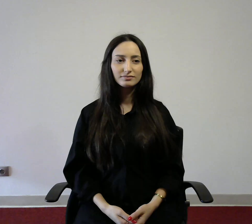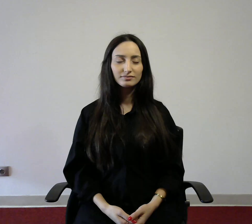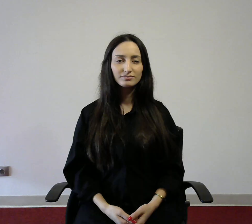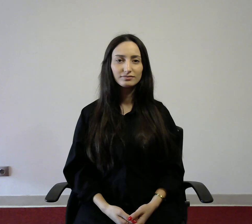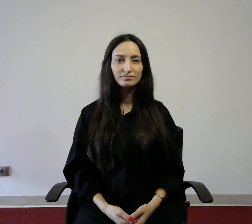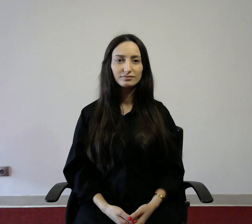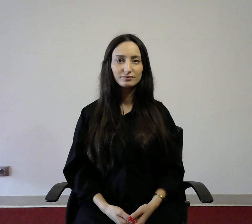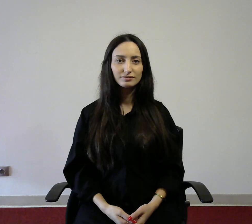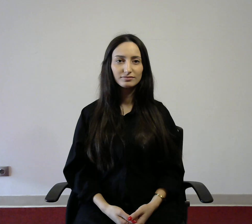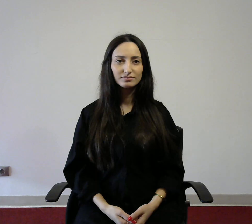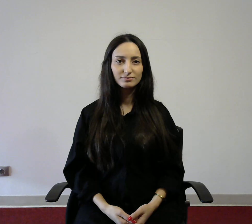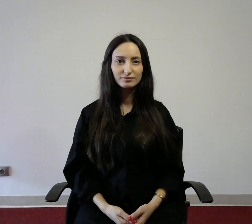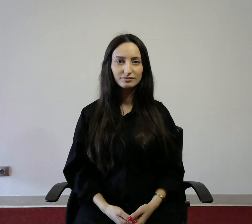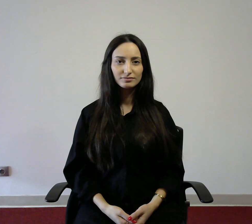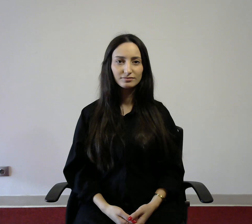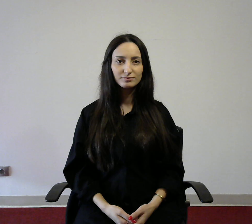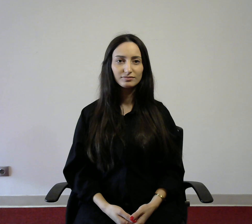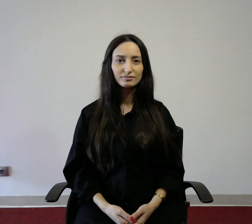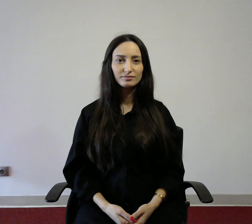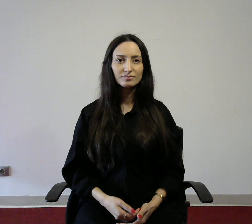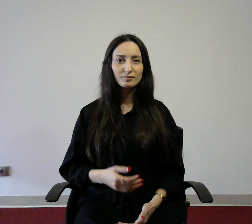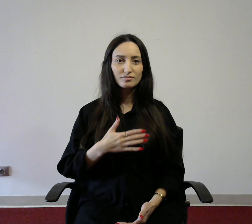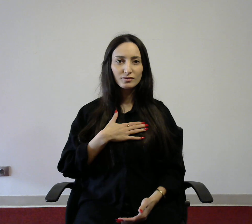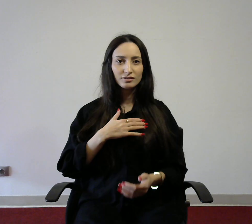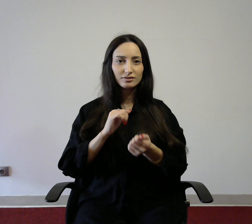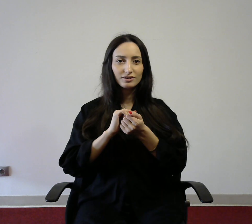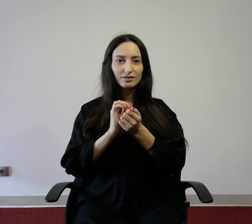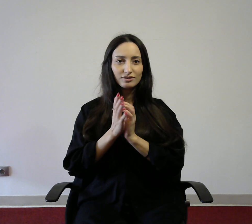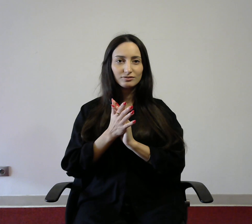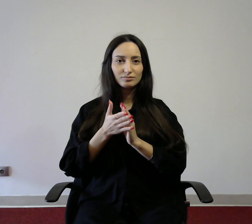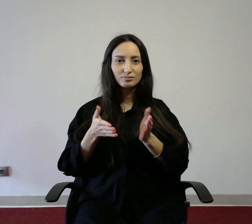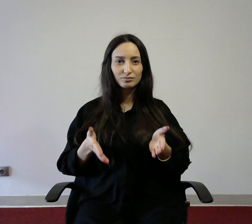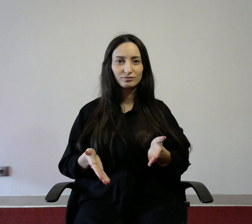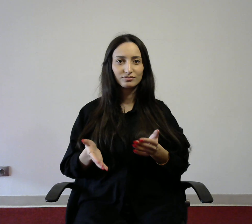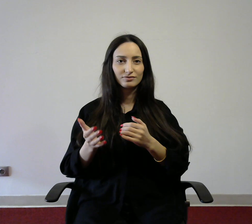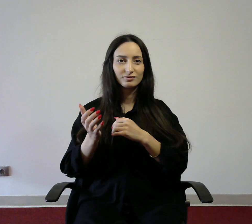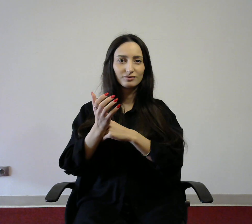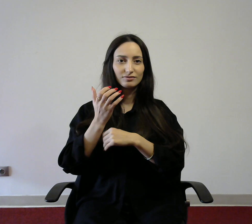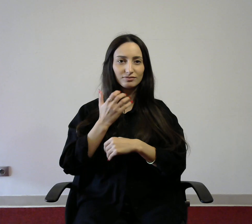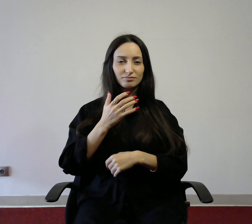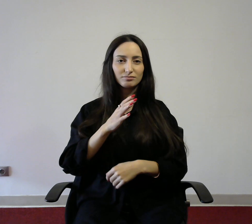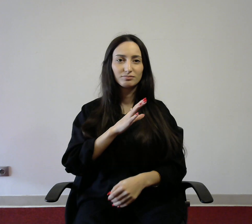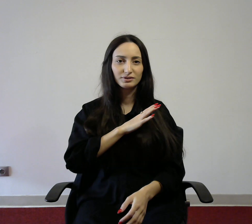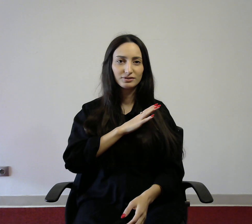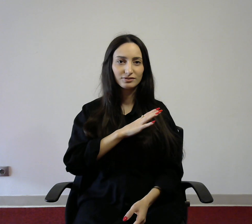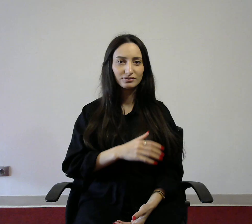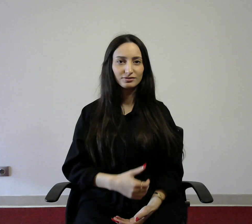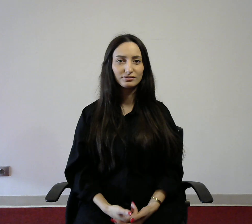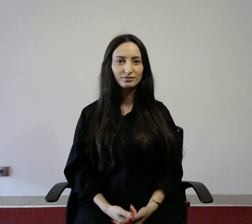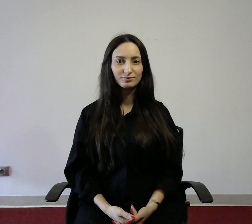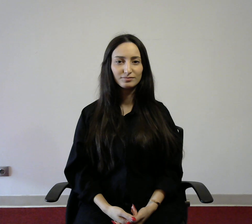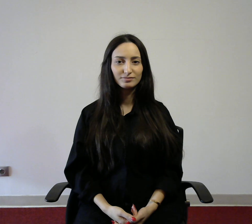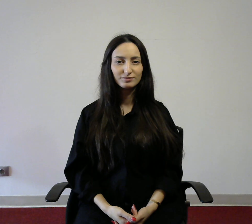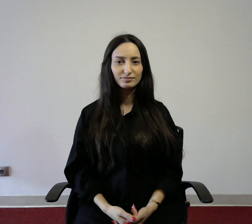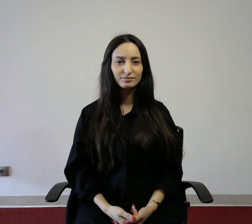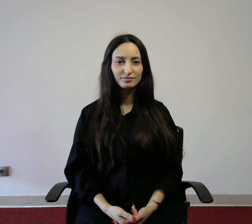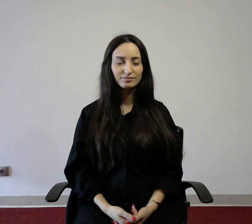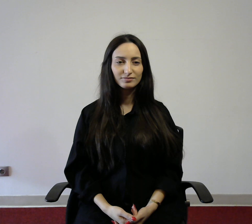Məni ASAN Xidmətdən bura göndəriblər